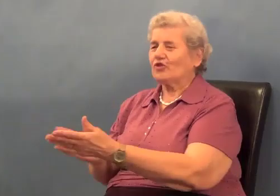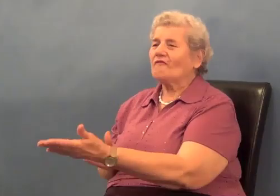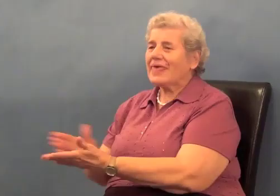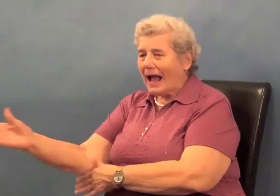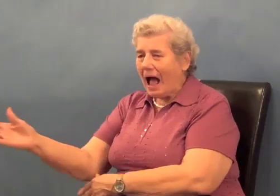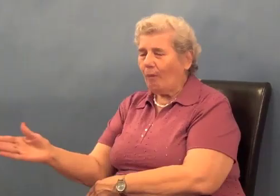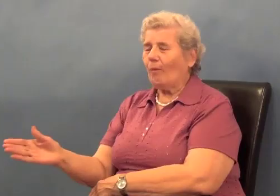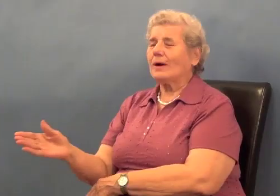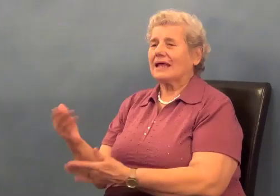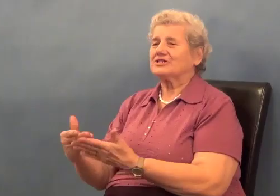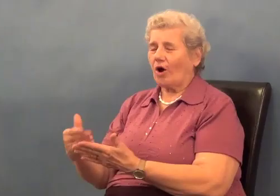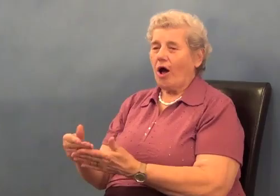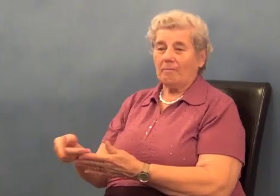To wyjechał.